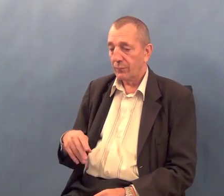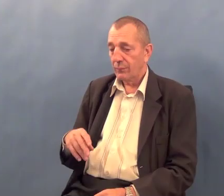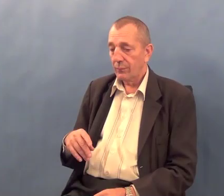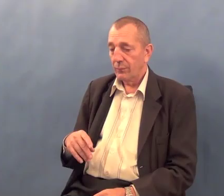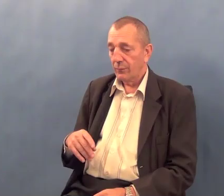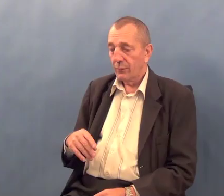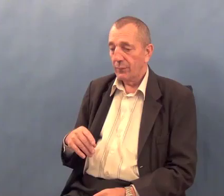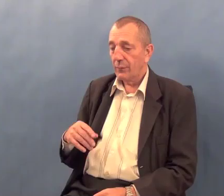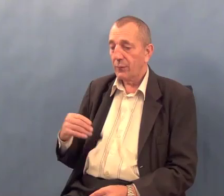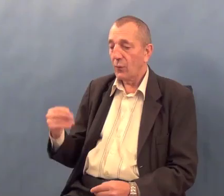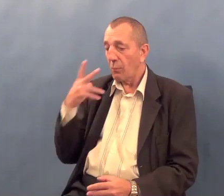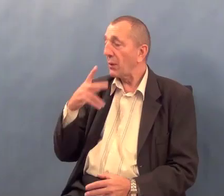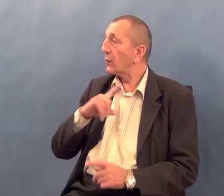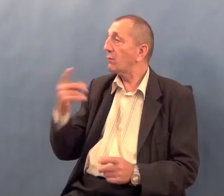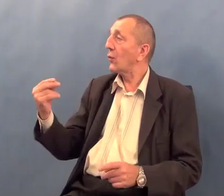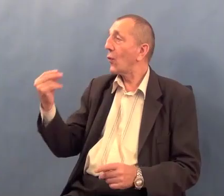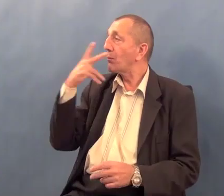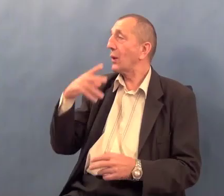Nie wolno iść się opalać.